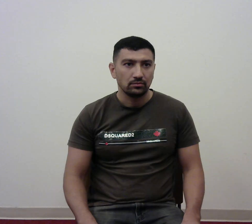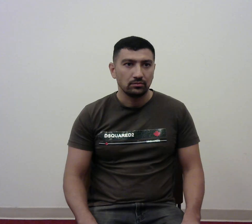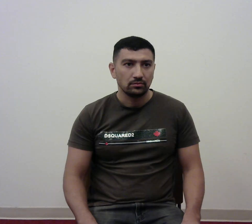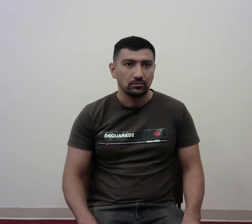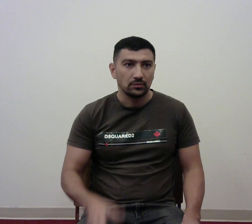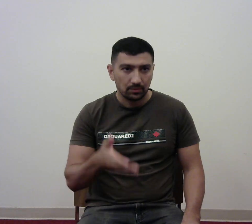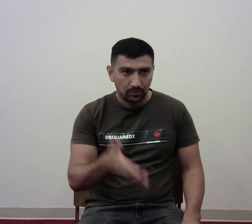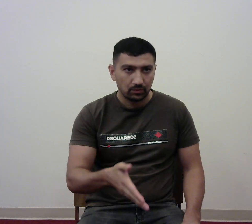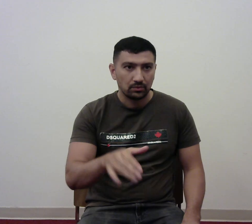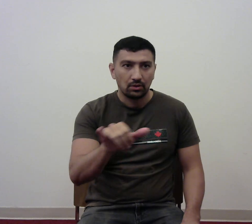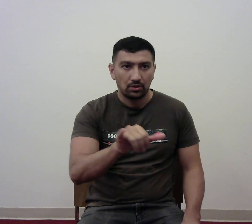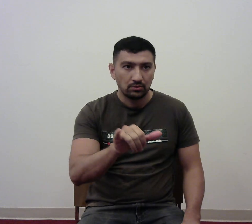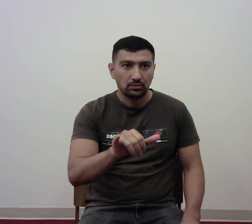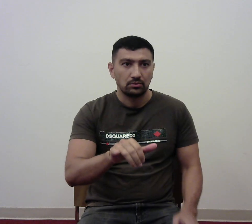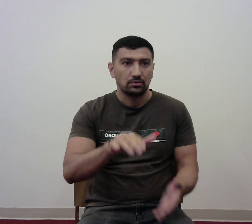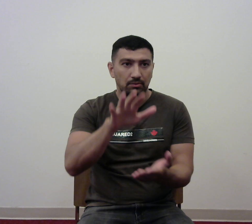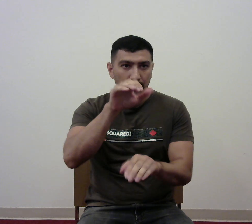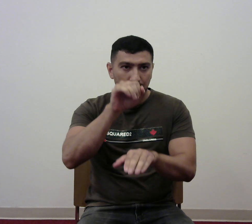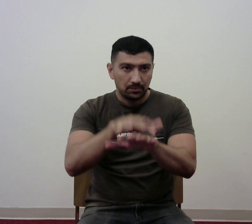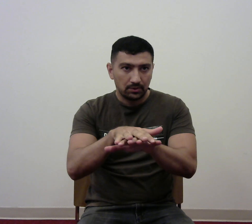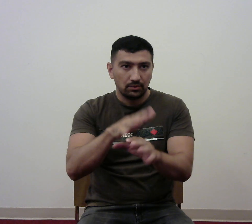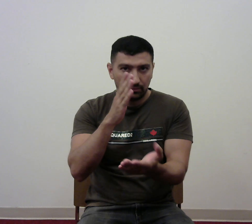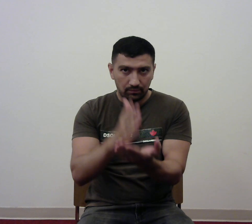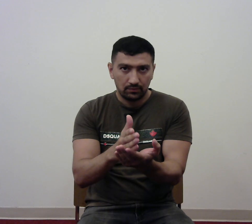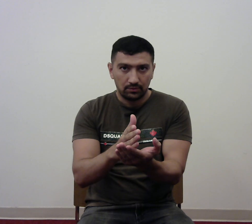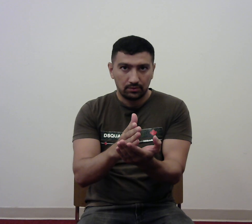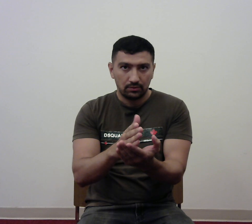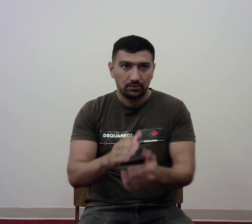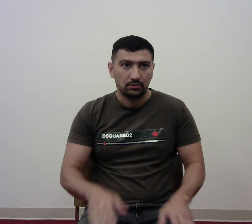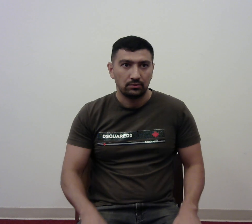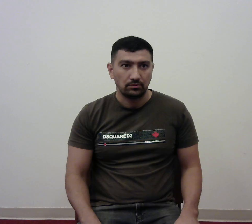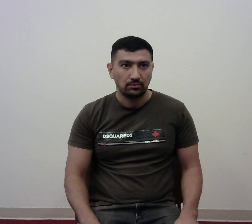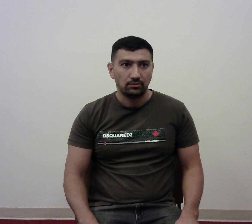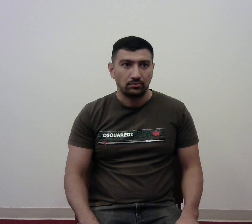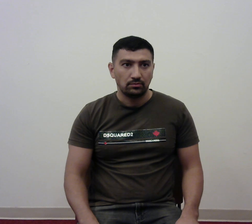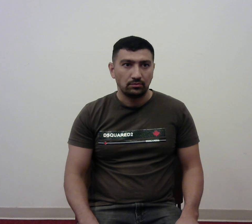Burda harda bank var?